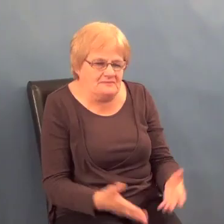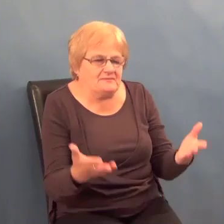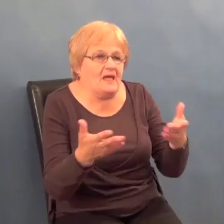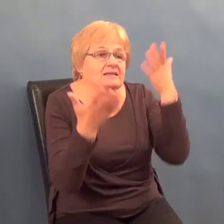No.